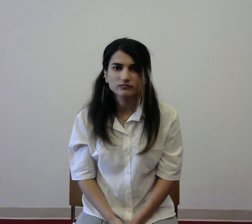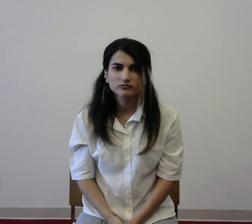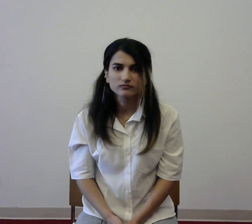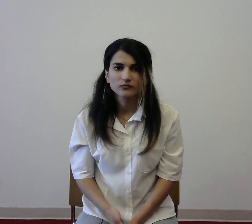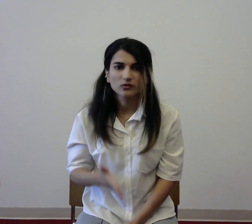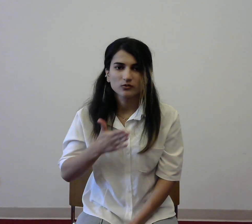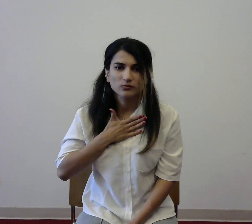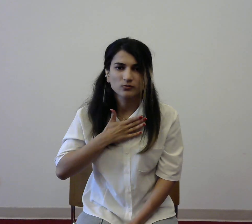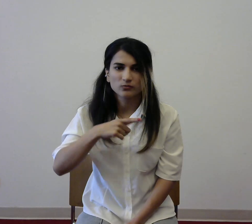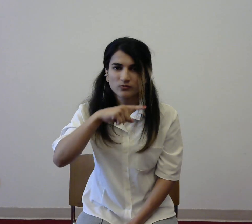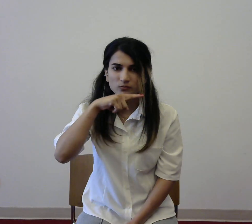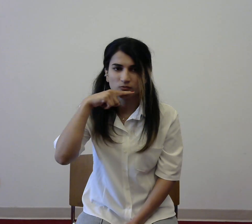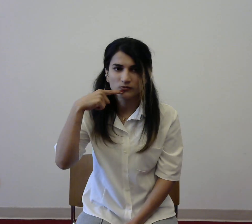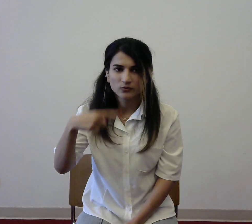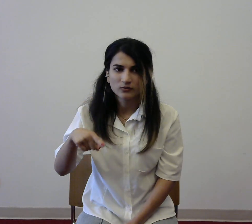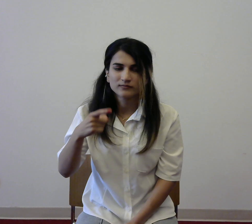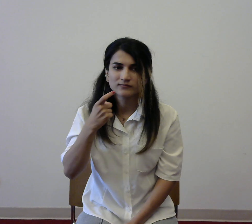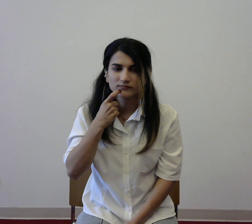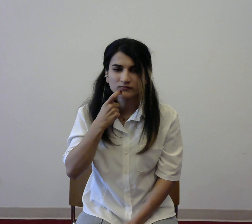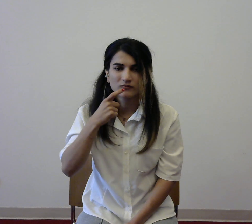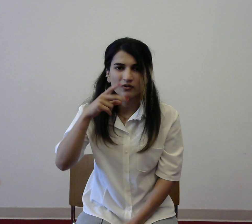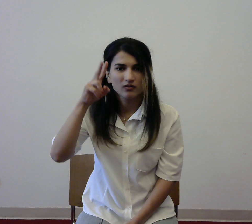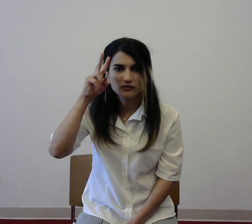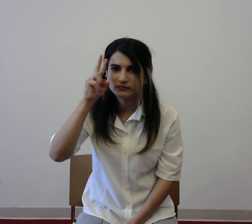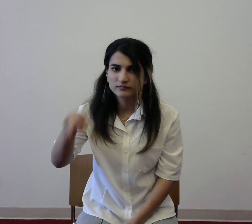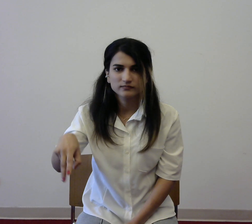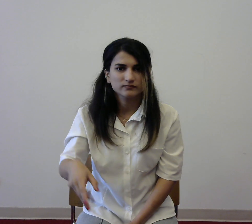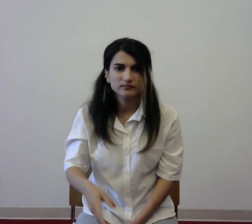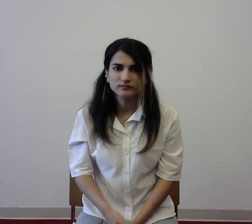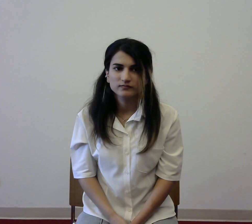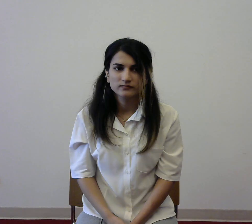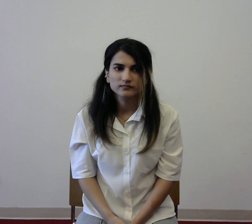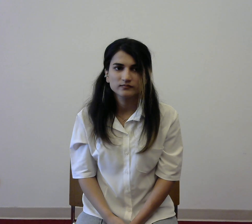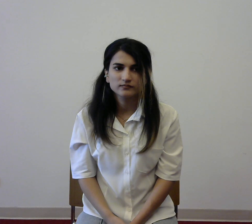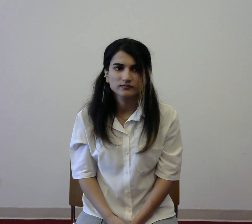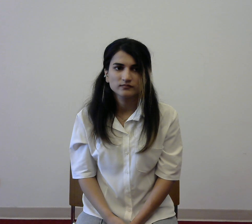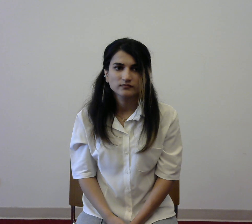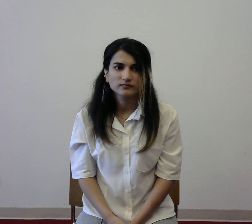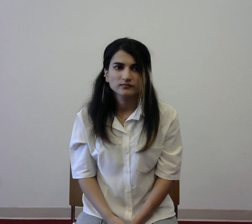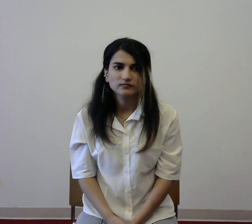Mən rus dilini bilmirəm